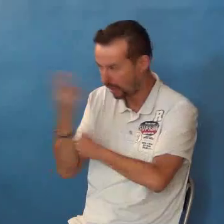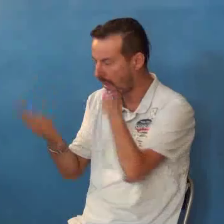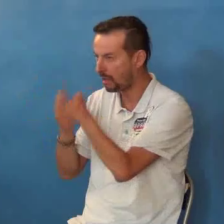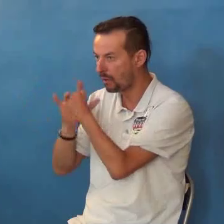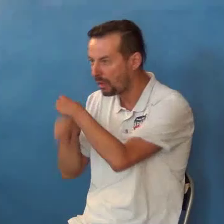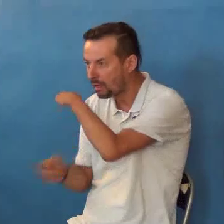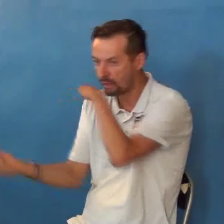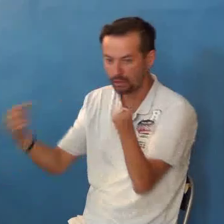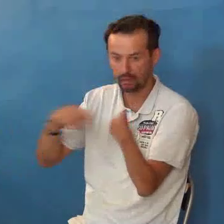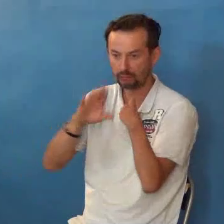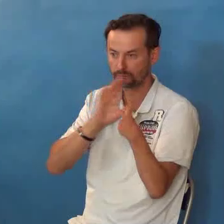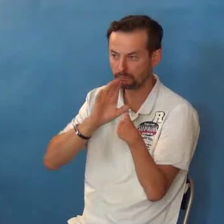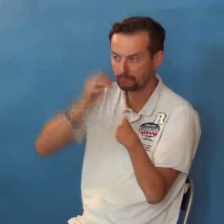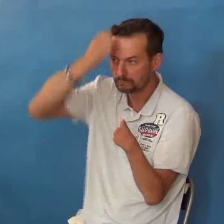Wygląda przez okno.